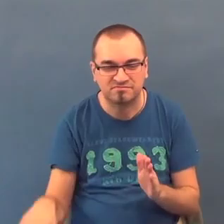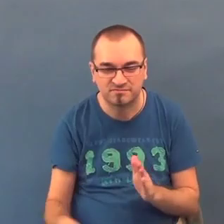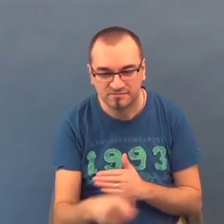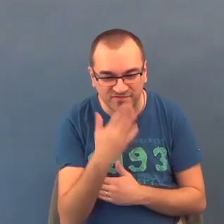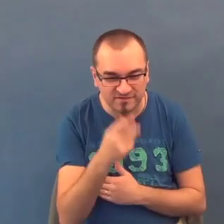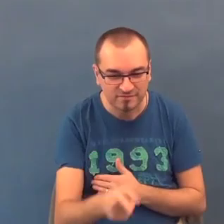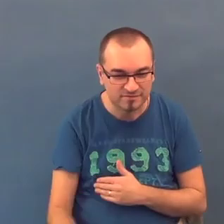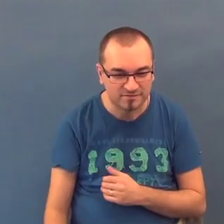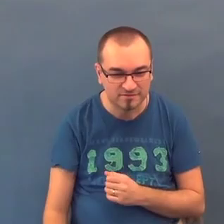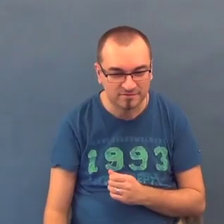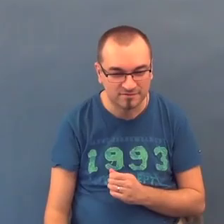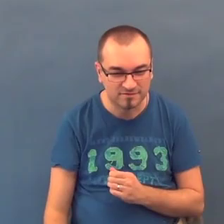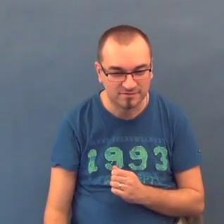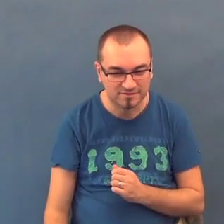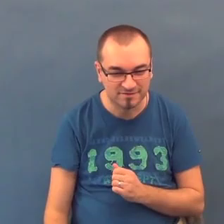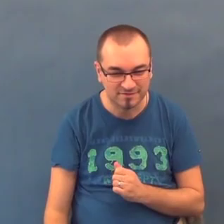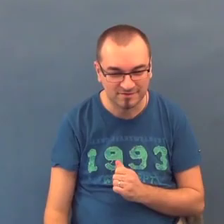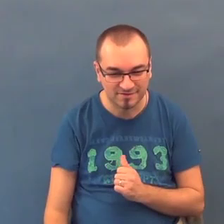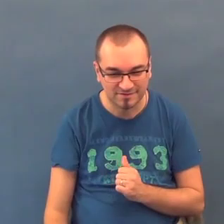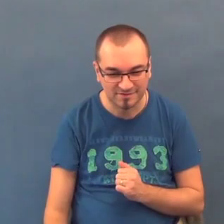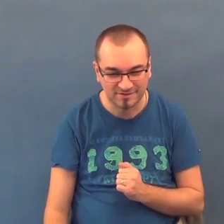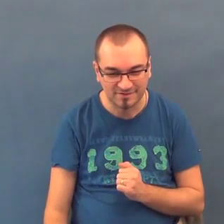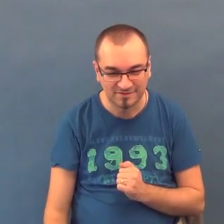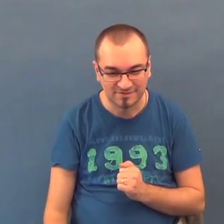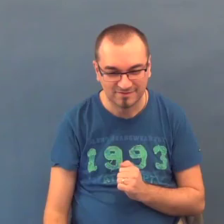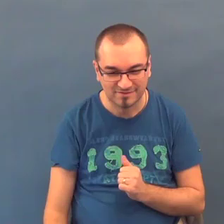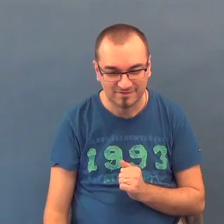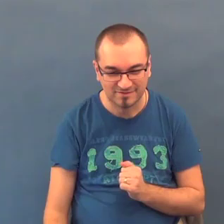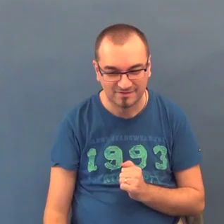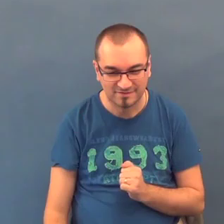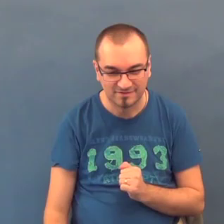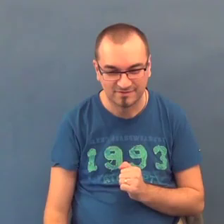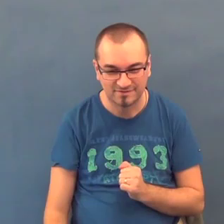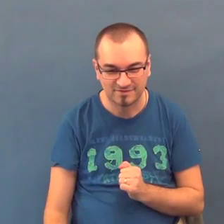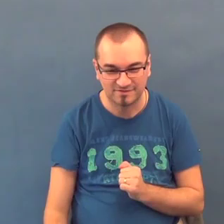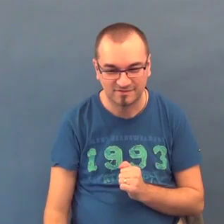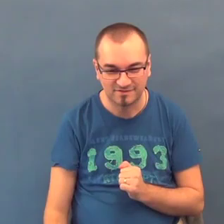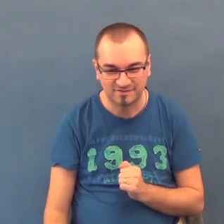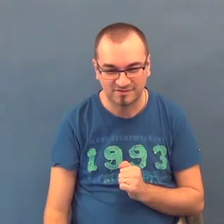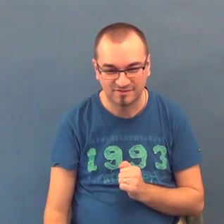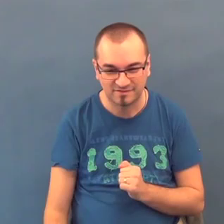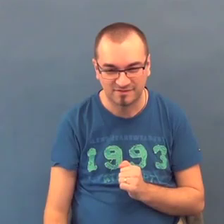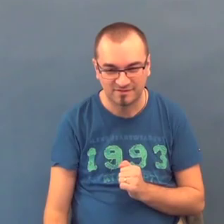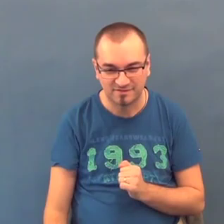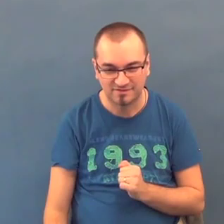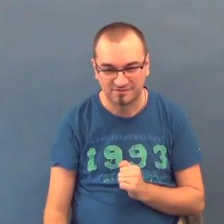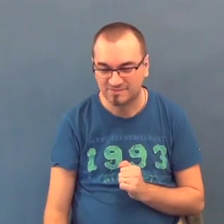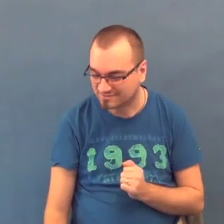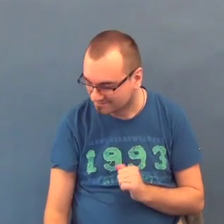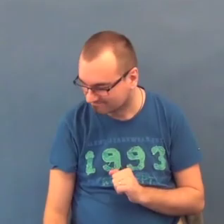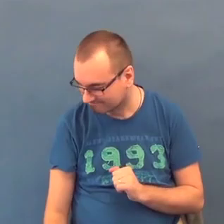Jak wygląda u ciebie?